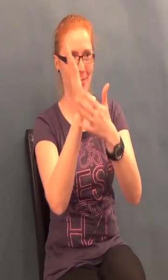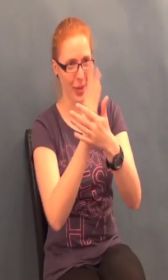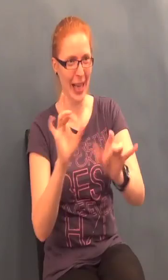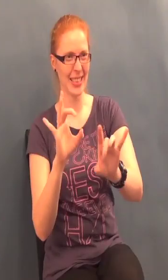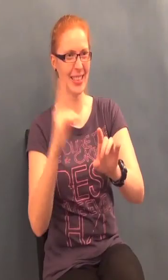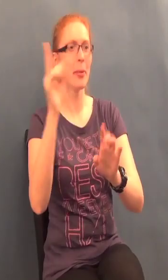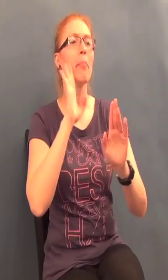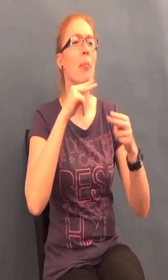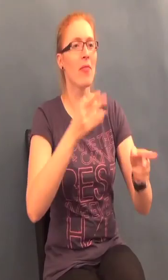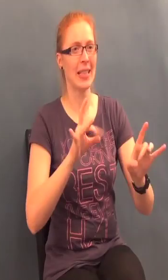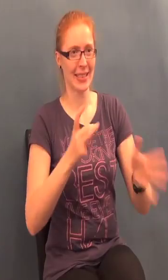Biegnie, znowu biegnie.